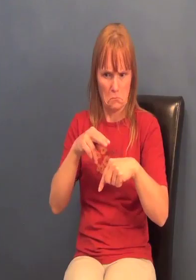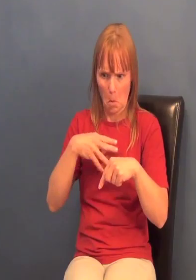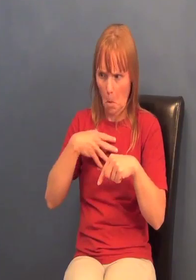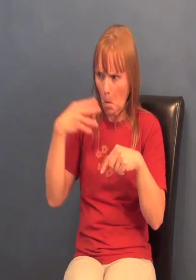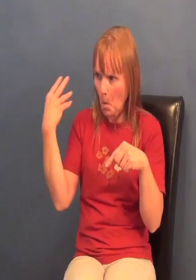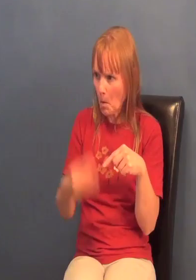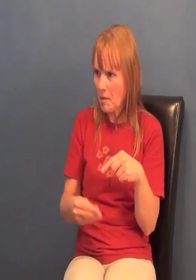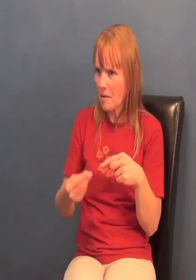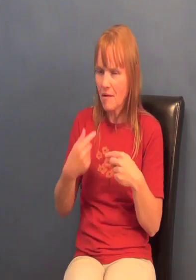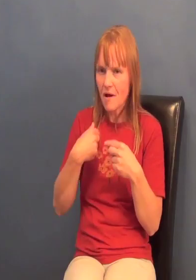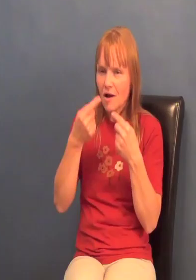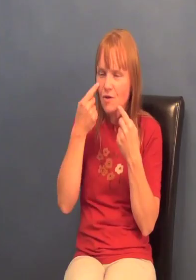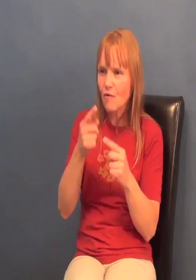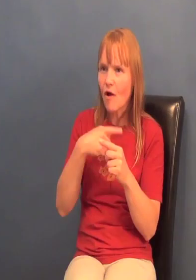"- Nie czułem tego, nie zauważyłem."